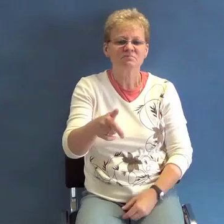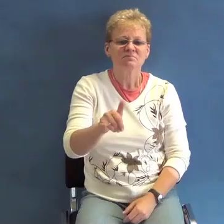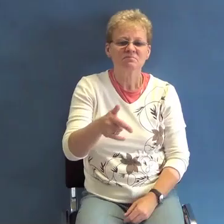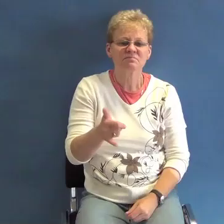A Ty?